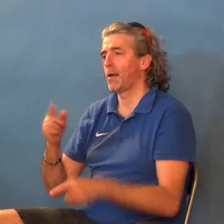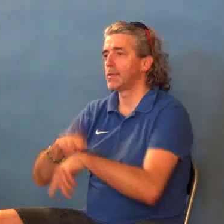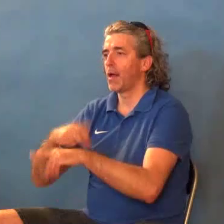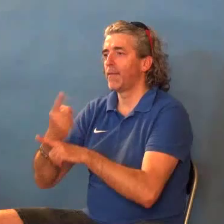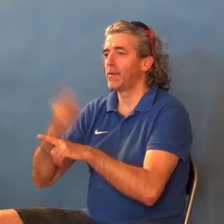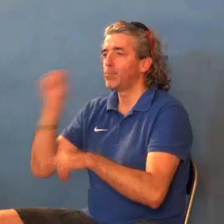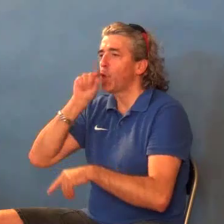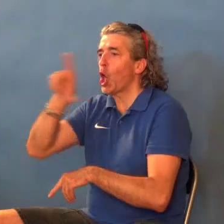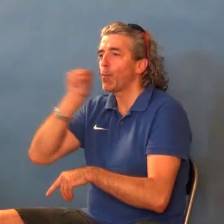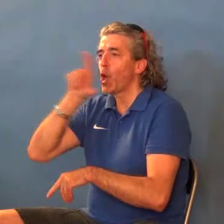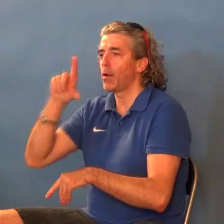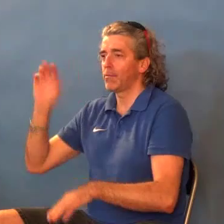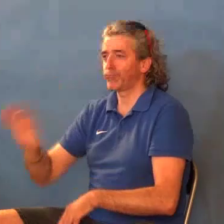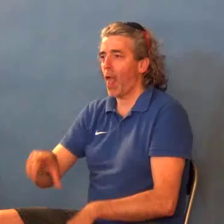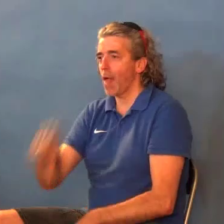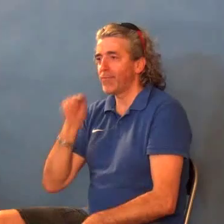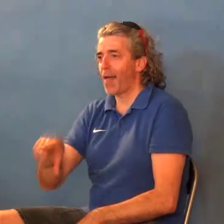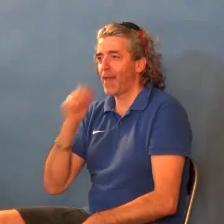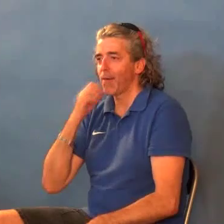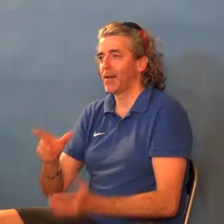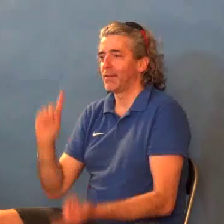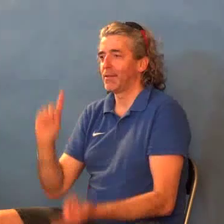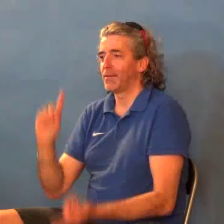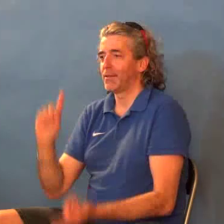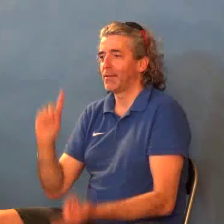Okazuje się, że zegar z kukułką wybił godzinę i kukułka się zjawiła, ukradła wszystkie owoce.